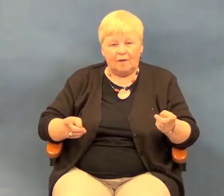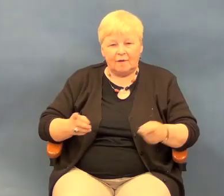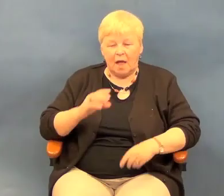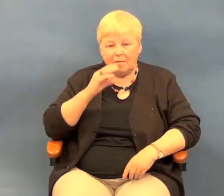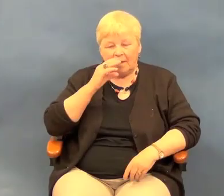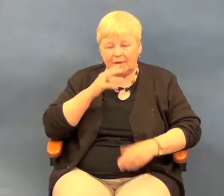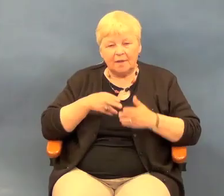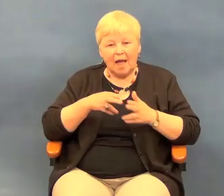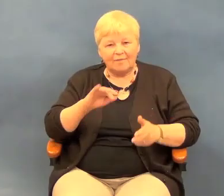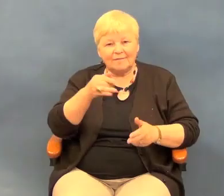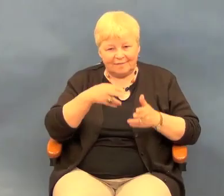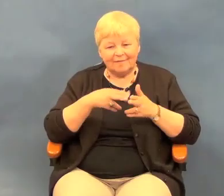Na ulicy nie wolno jeść burgerów.